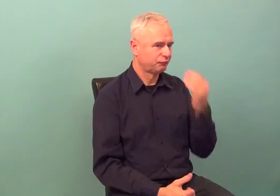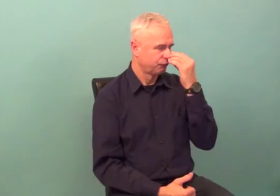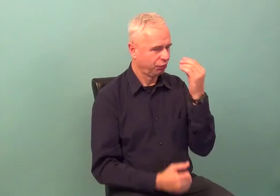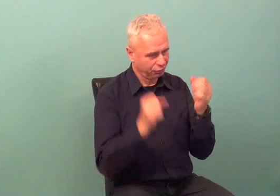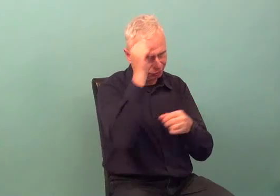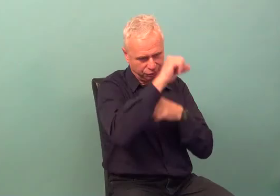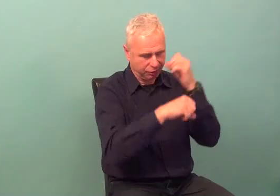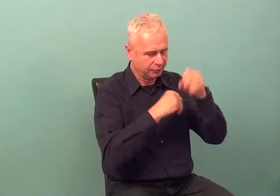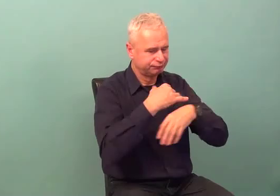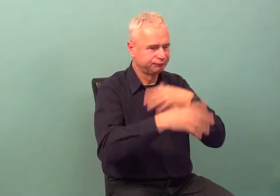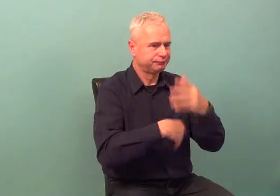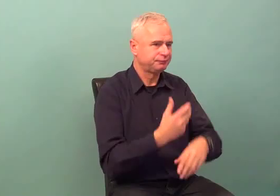Mogą wystąpić zawroty głowy i ból brzucha.